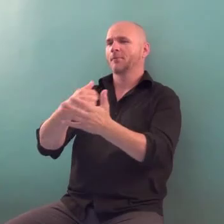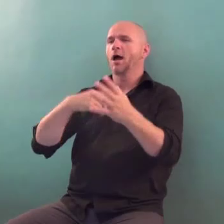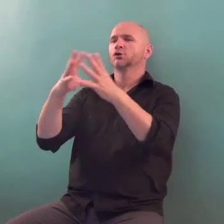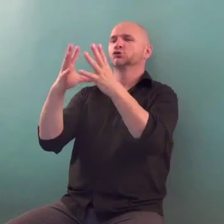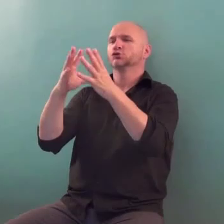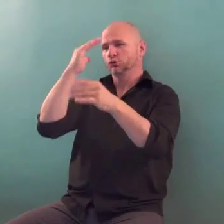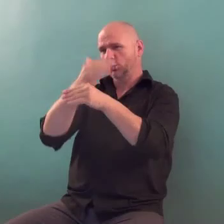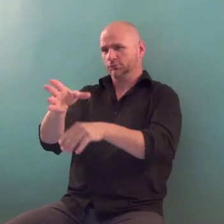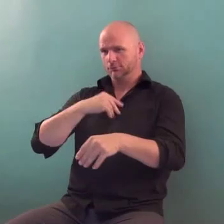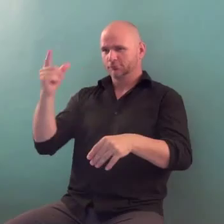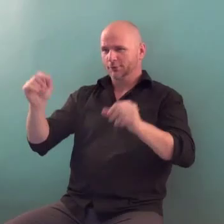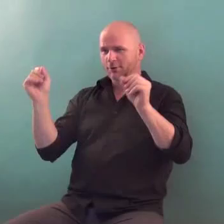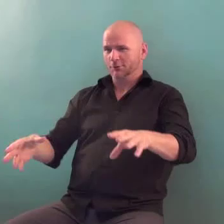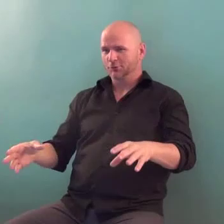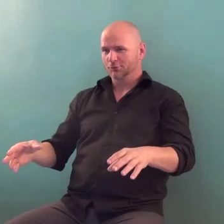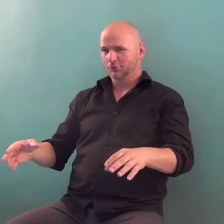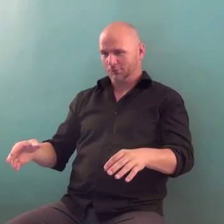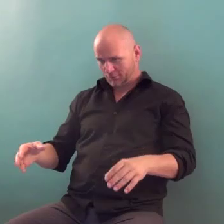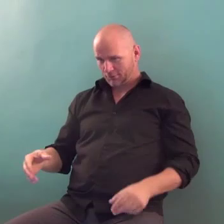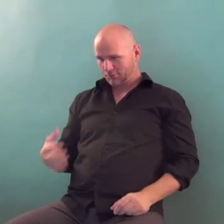O dziesiątej wieczorem pójdziemy razem do kina.